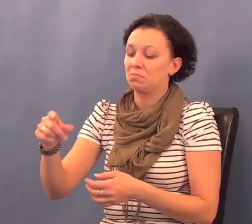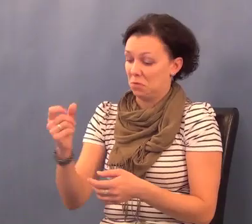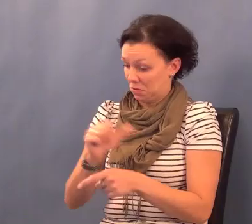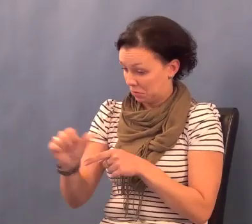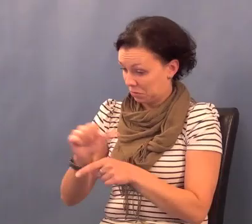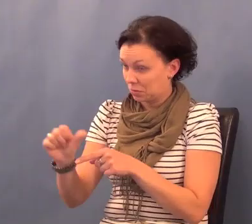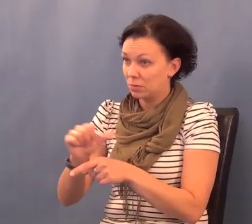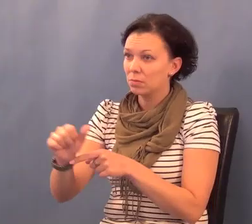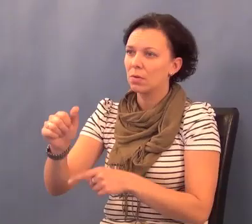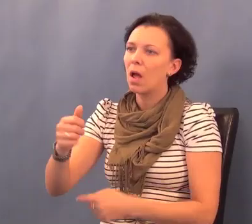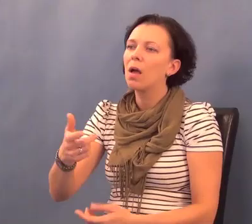Jest coś takiego.